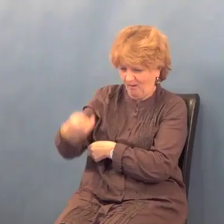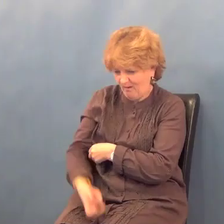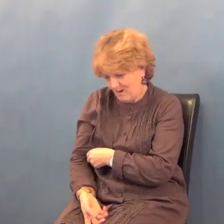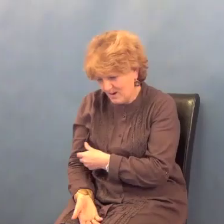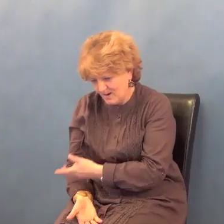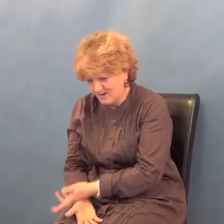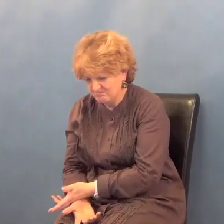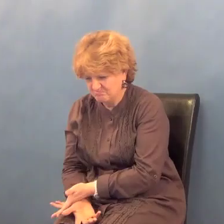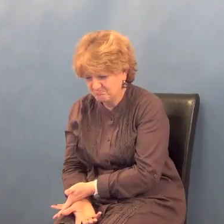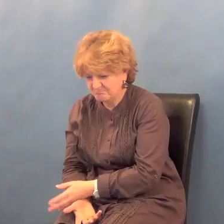Nie wiem.